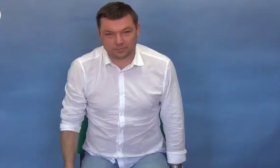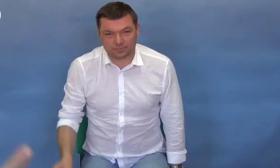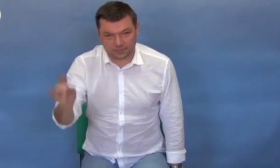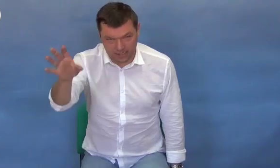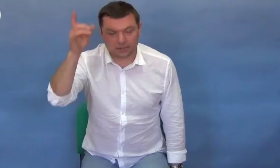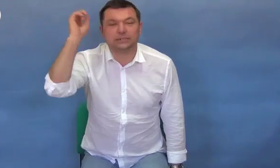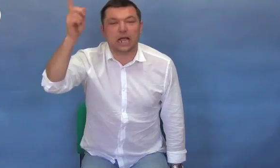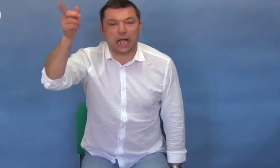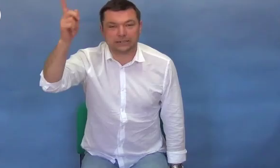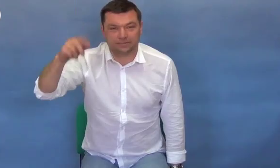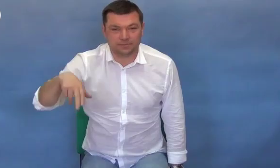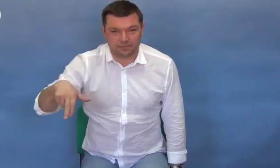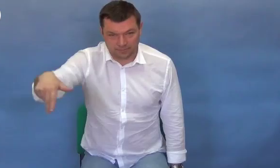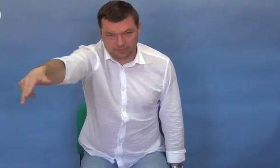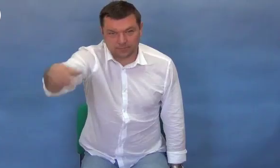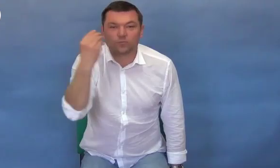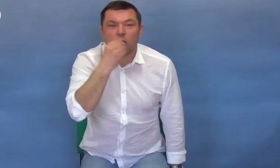Tak, zakaz wejścia nad morze.